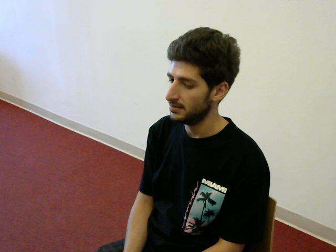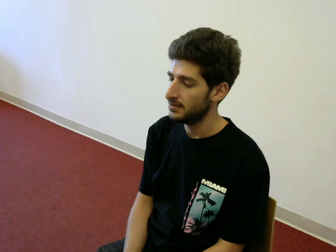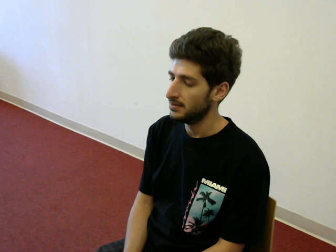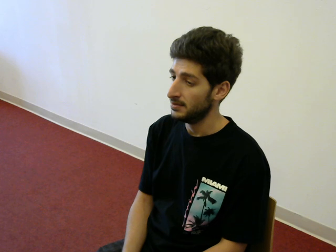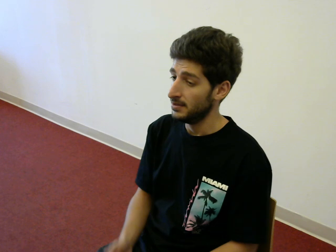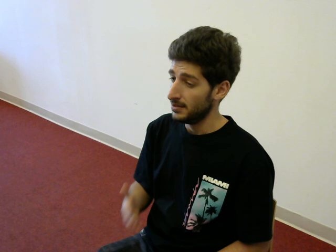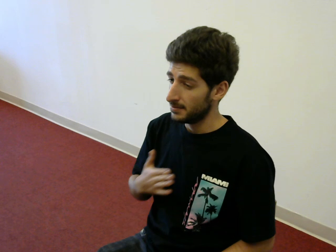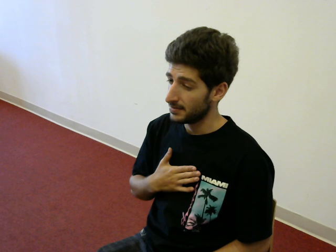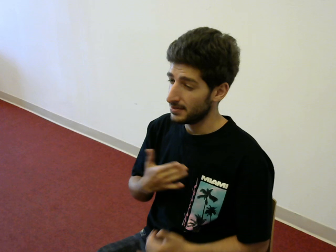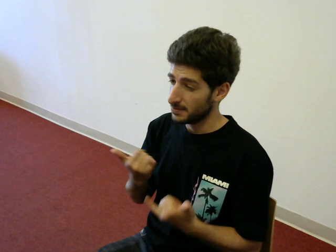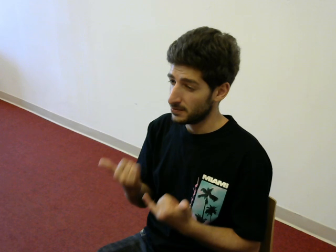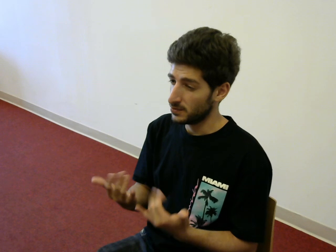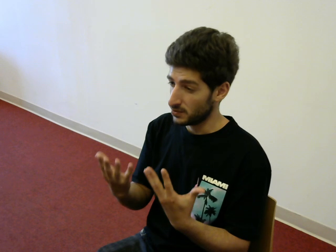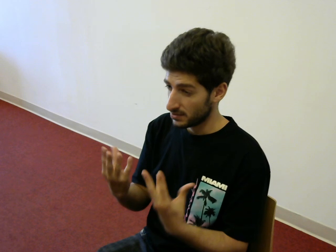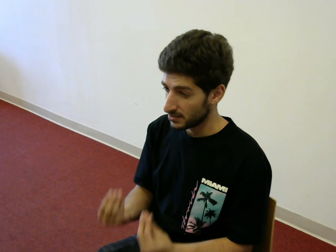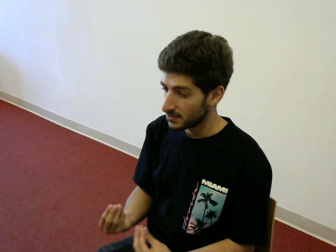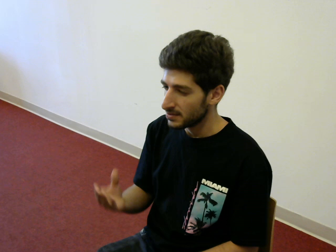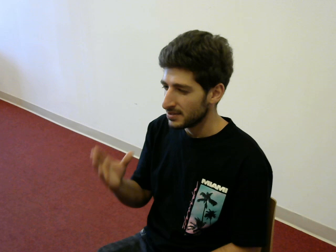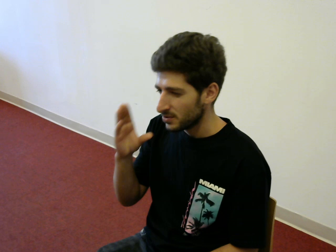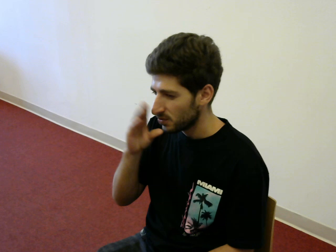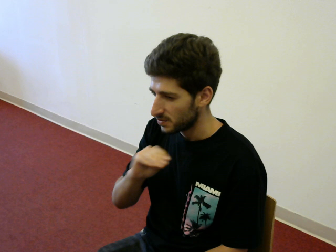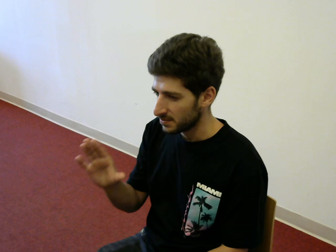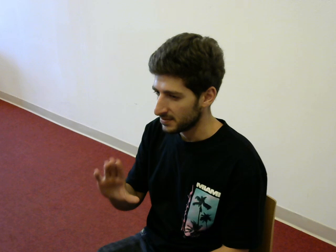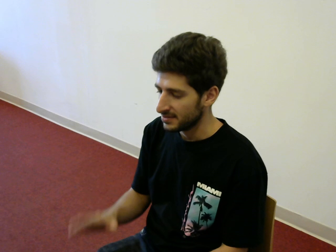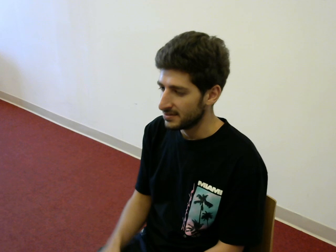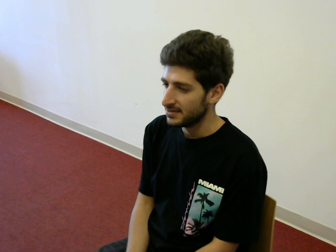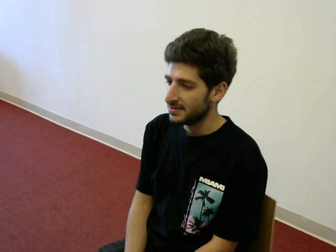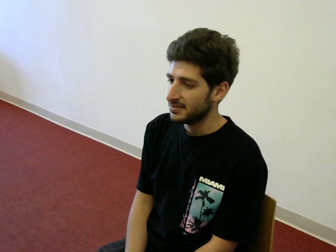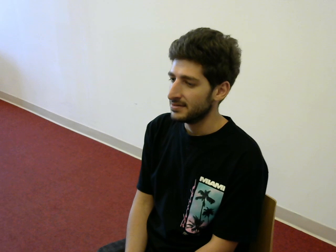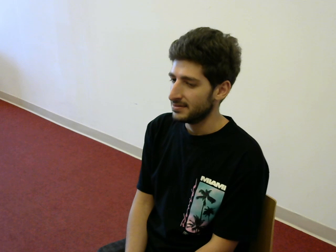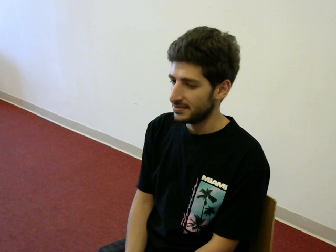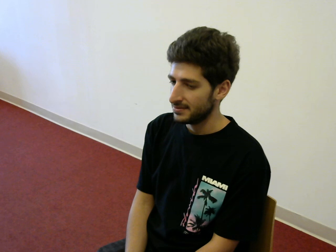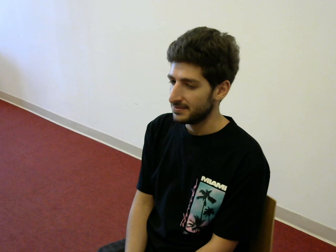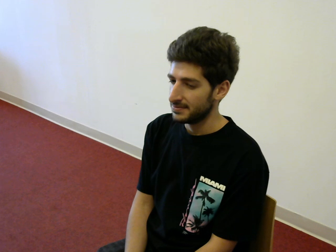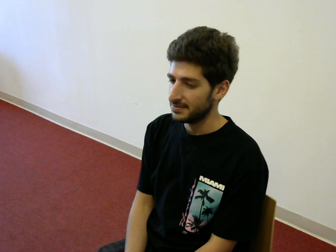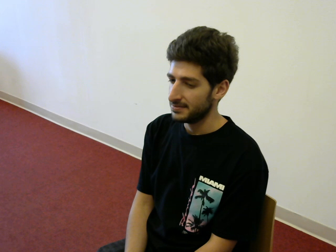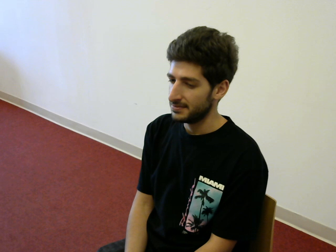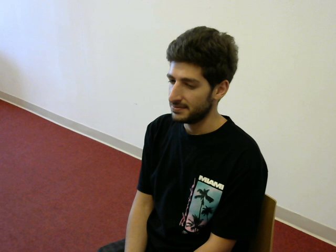Məndə bu gün alınmır